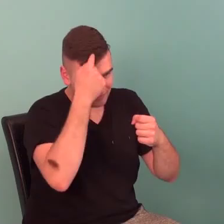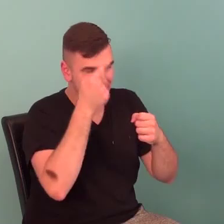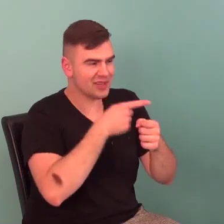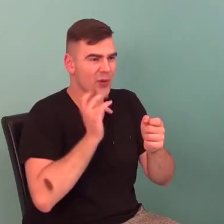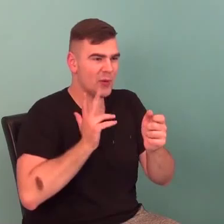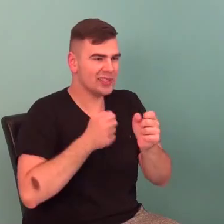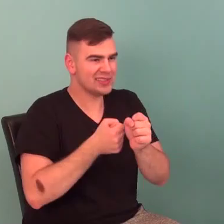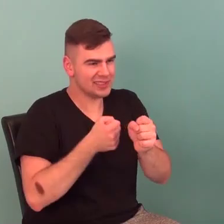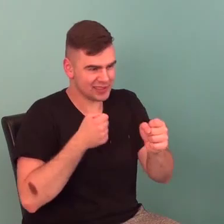Syn naciąga łuk.